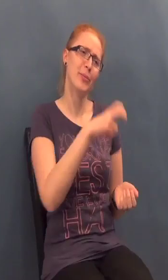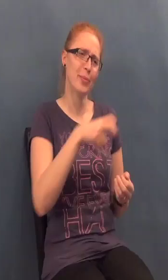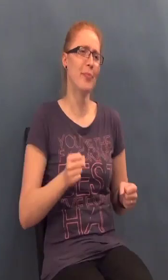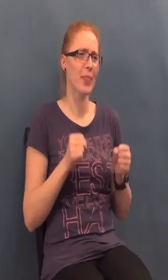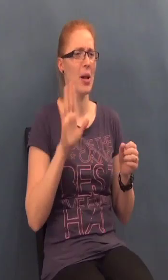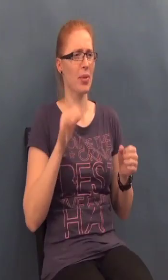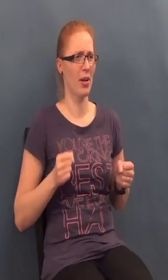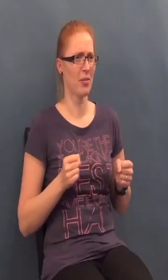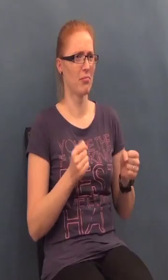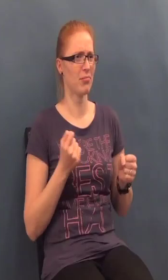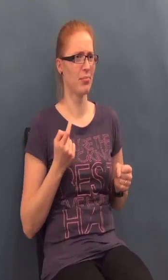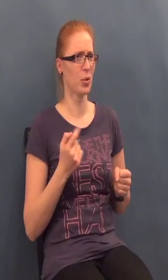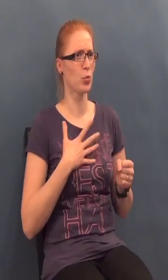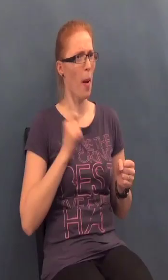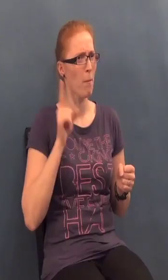Huśtający się ptaszek czuje, że jest coś nie tak, że ktoś stoi obok.